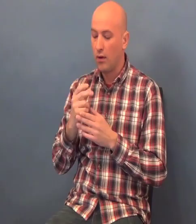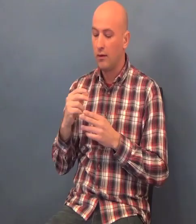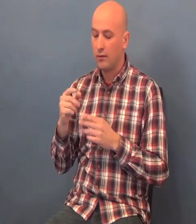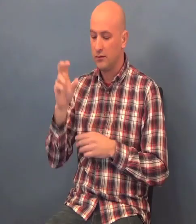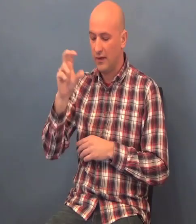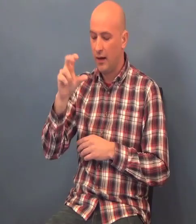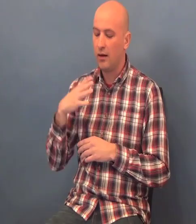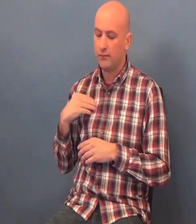W czwartek.